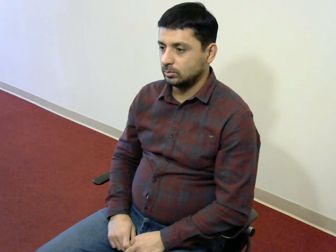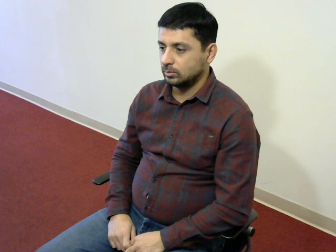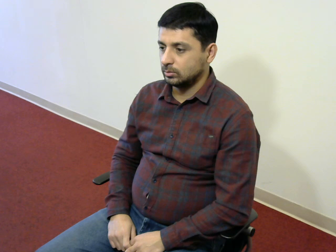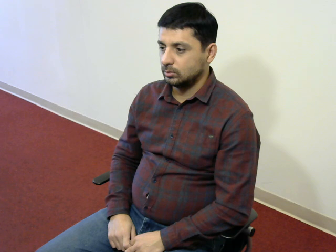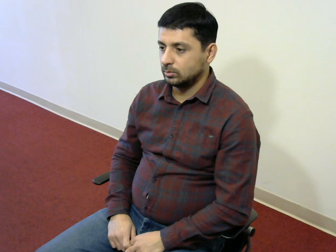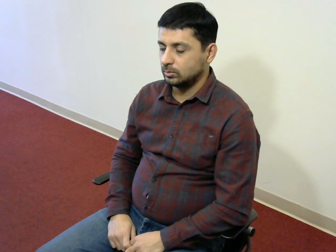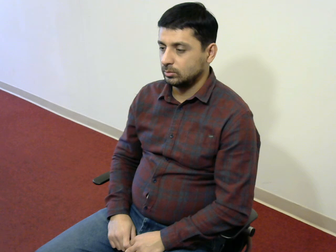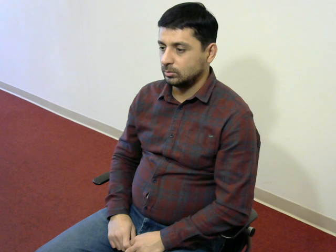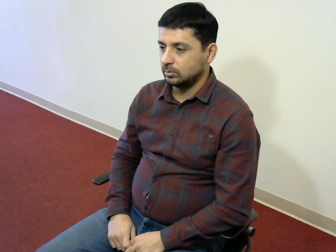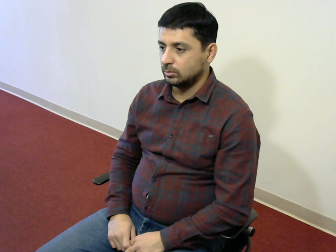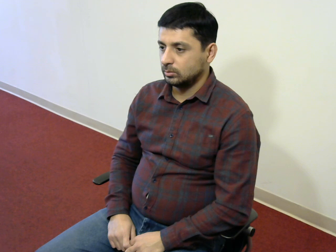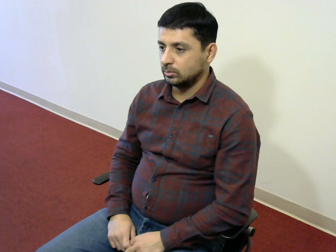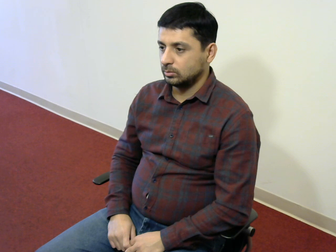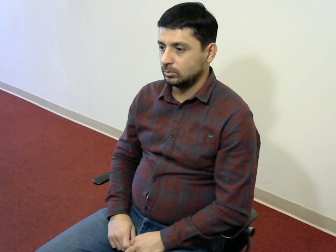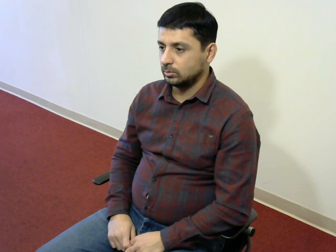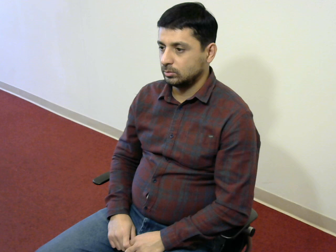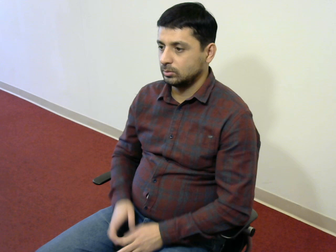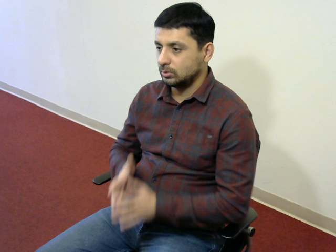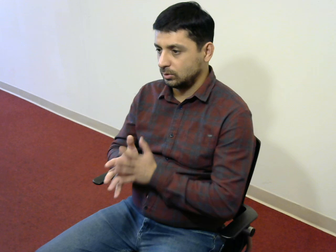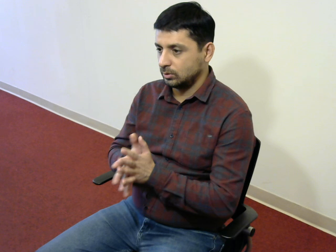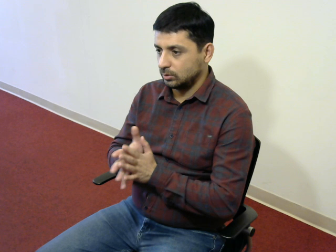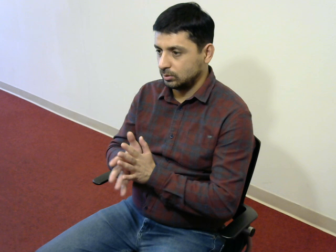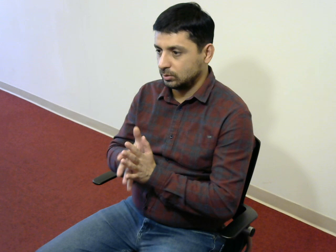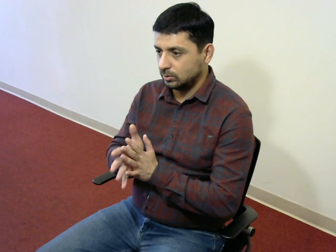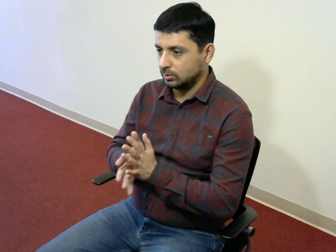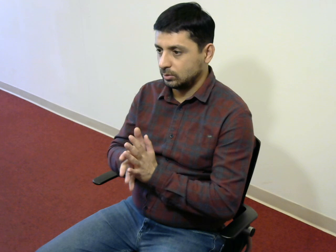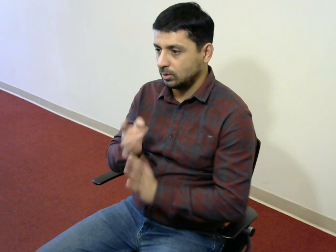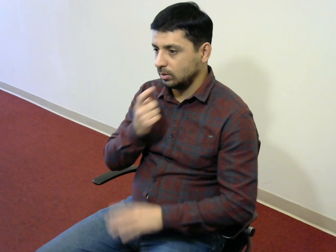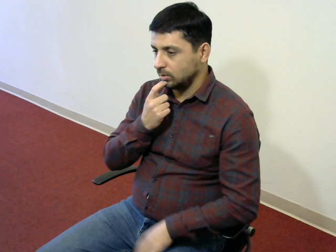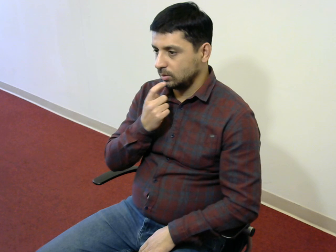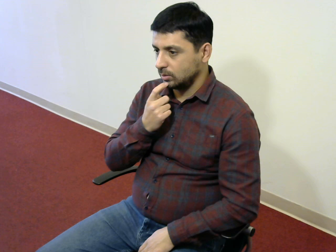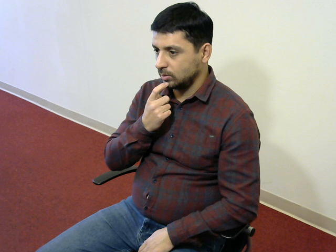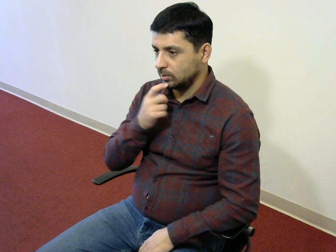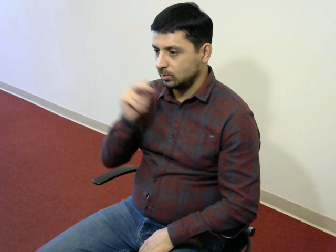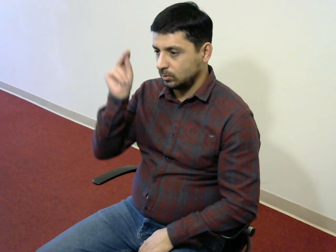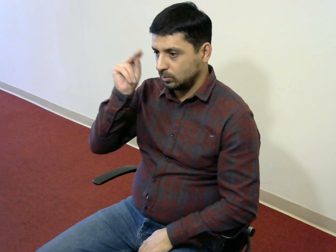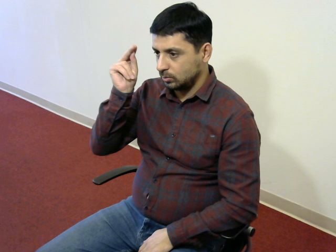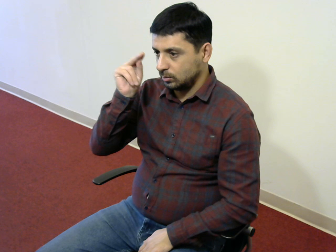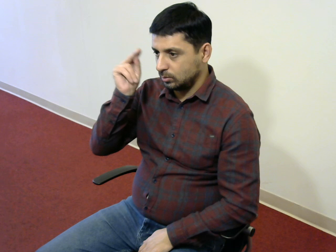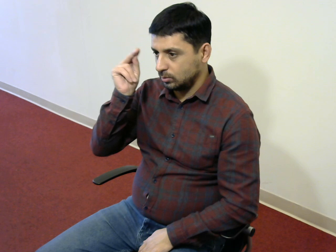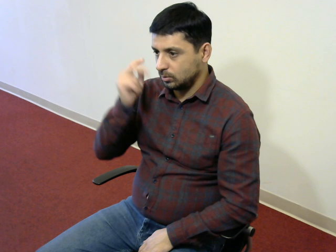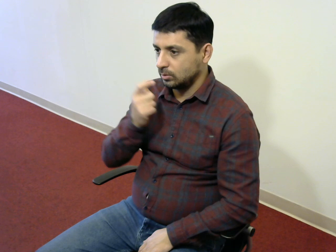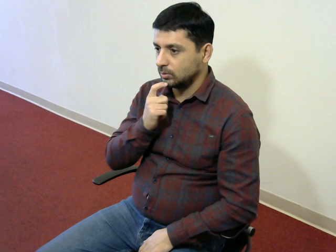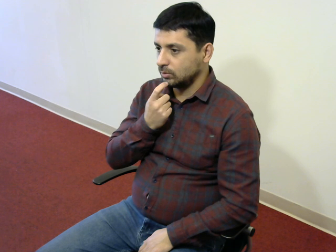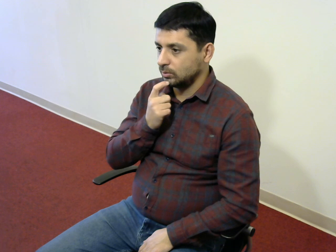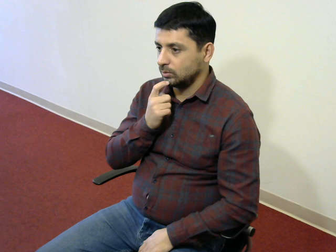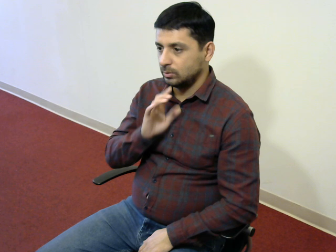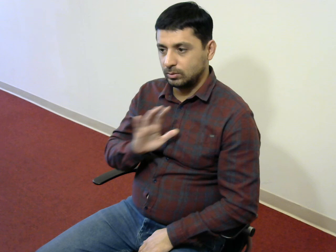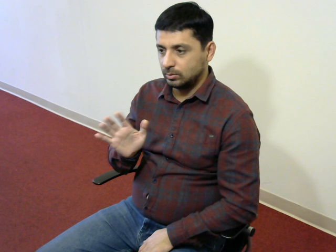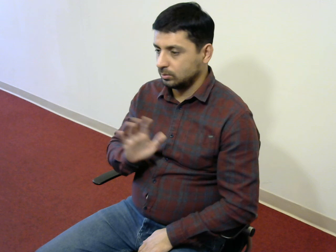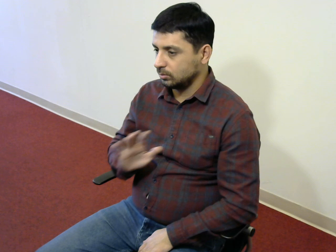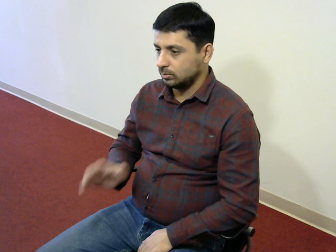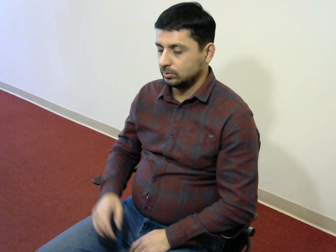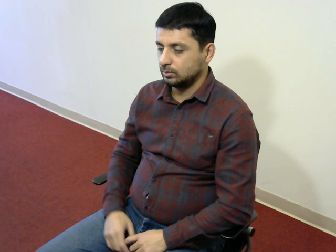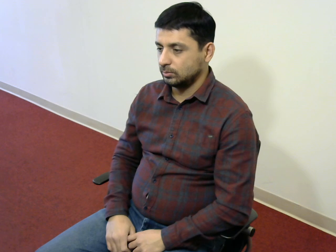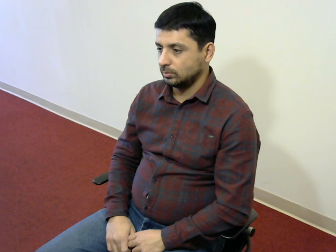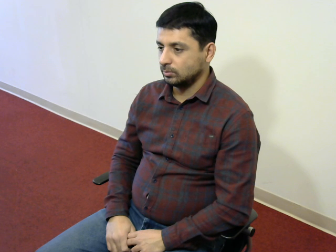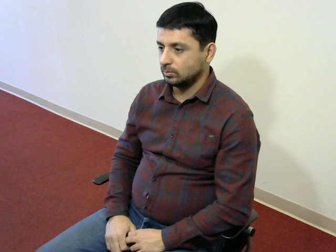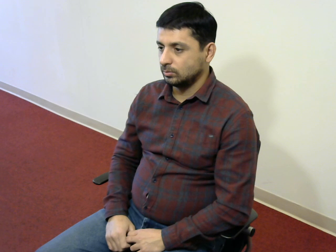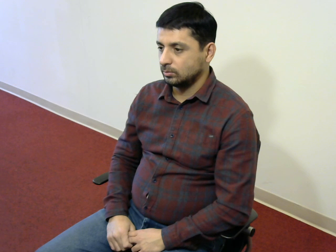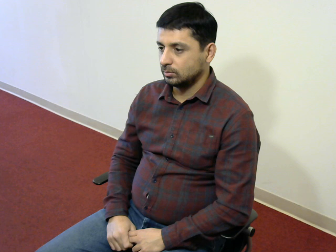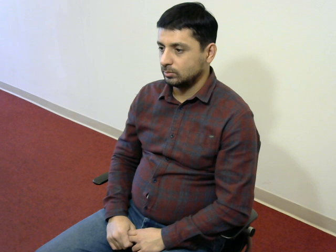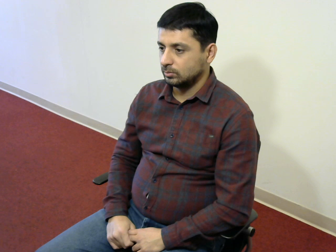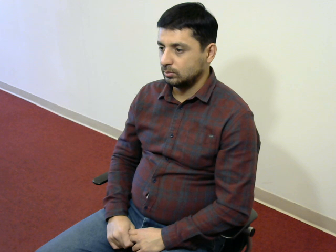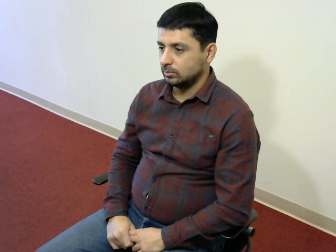İşarə dilini öyrənmək çətin deyil